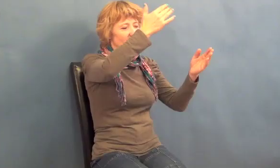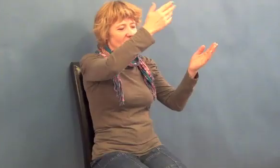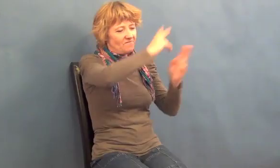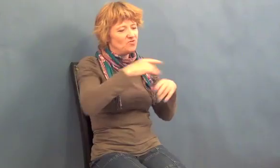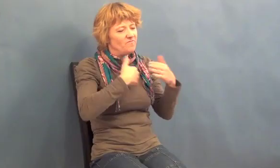Wraca, wychodzi.